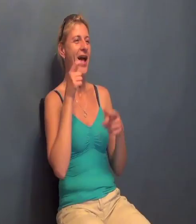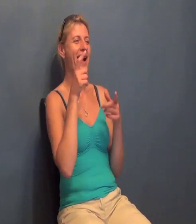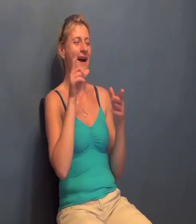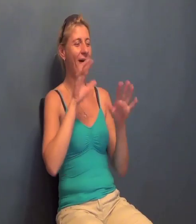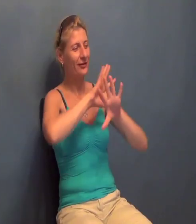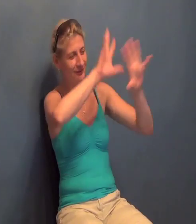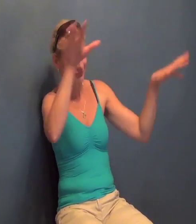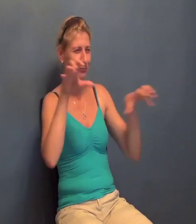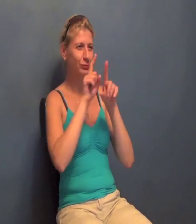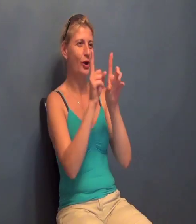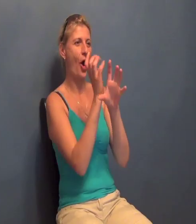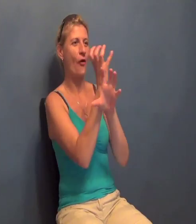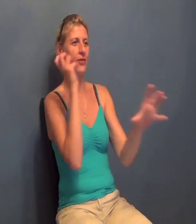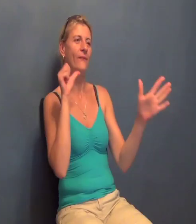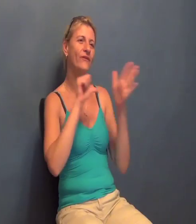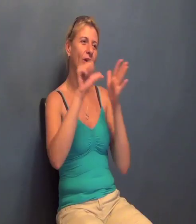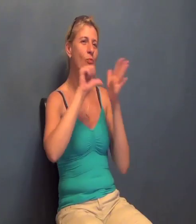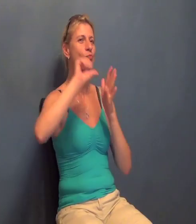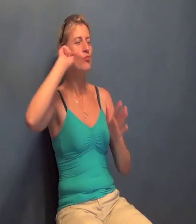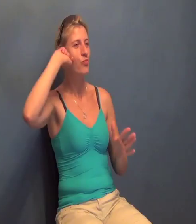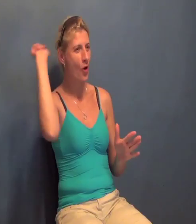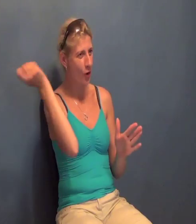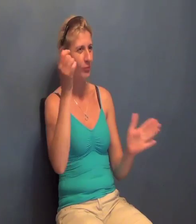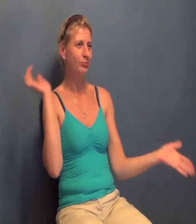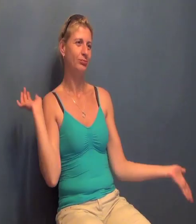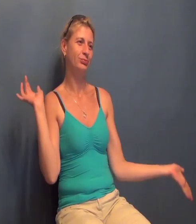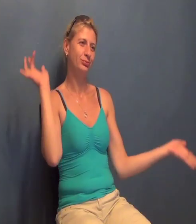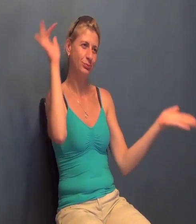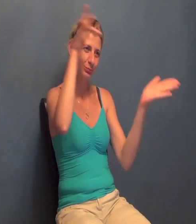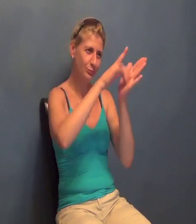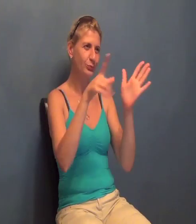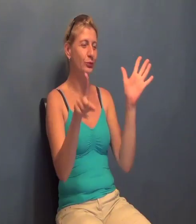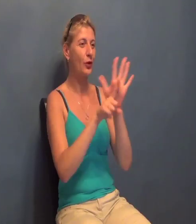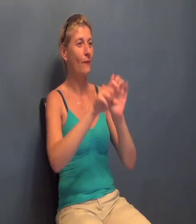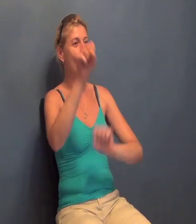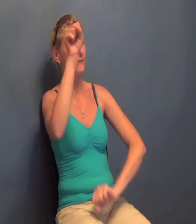Wszyscy są w autobusie i jadą na wycieczkę do Włoch.